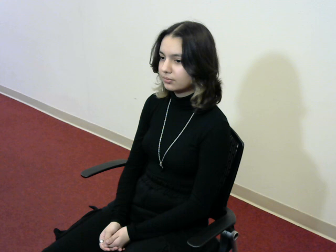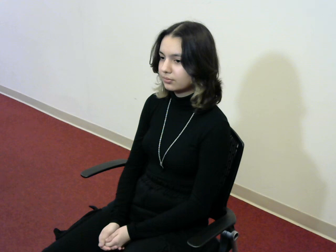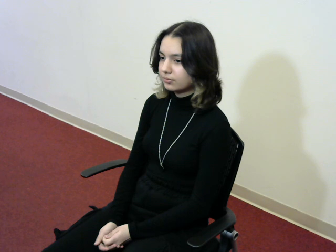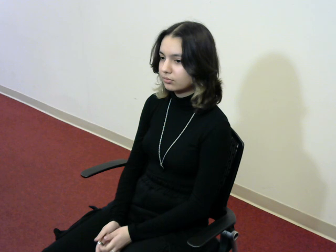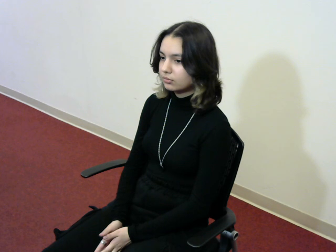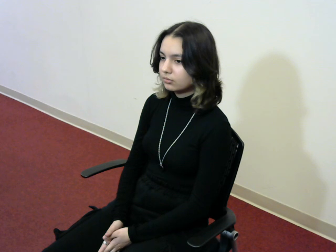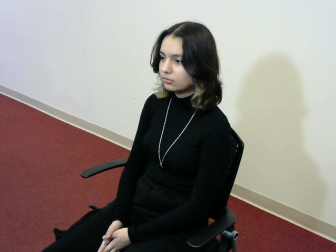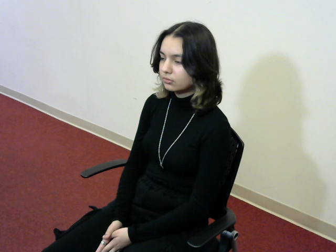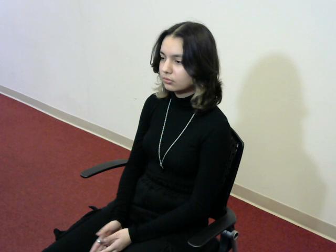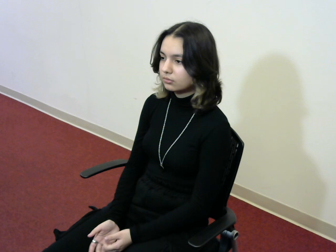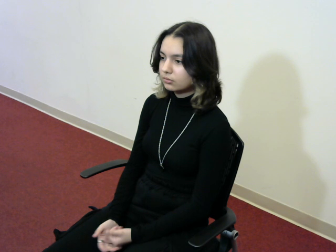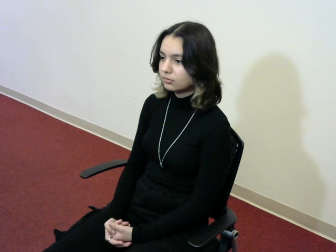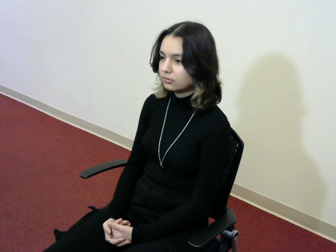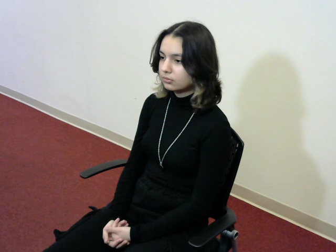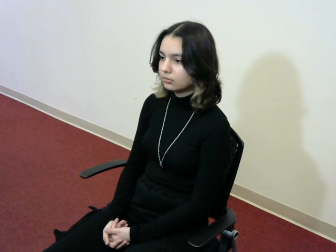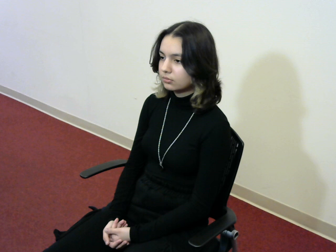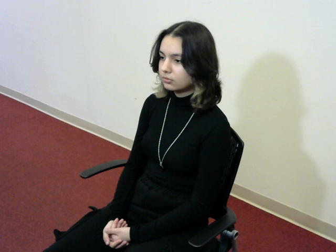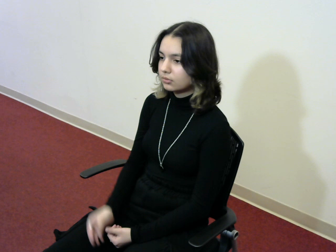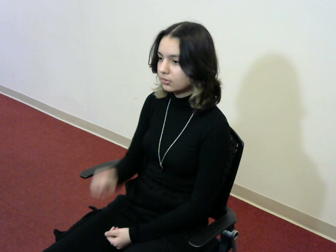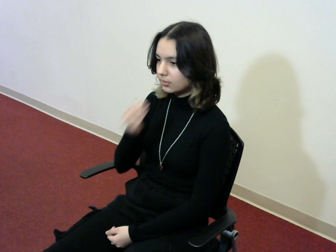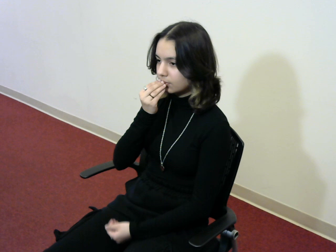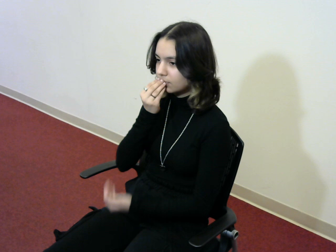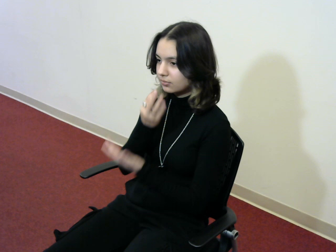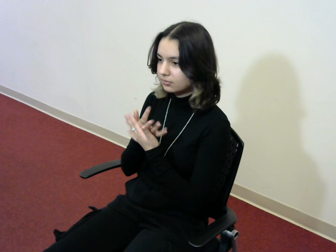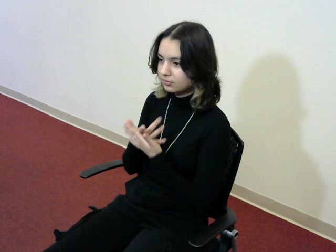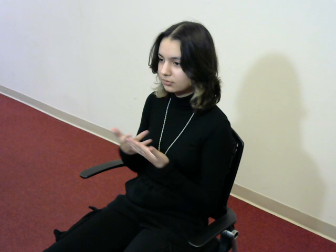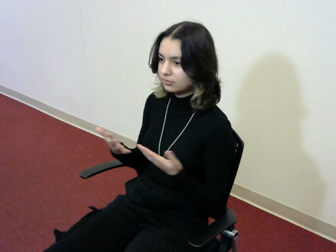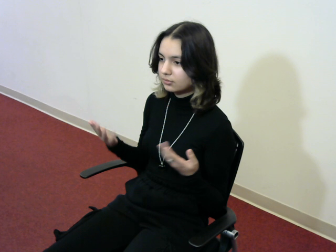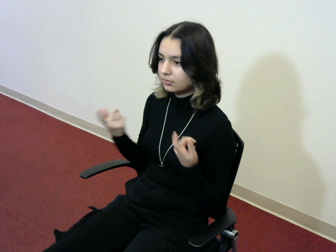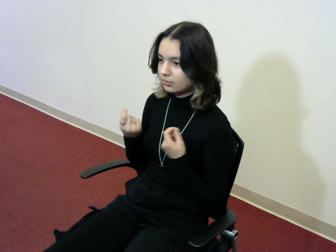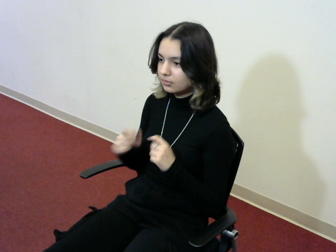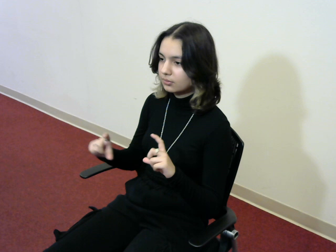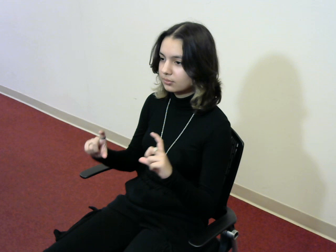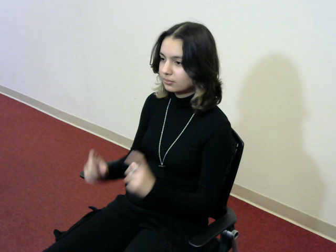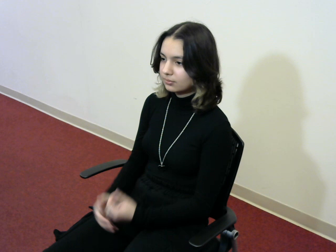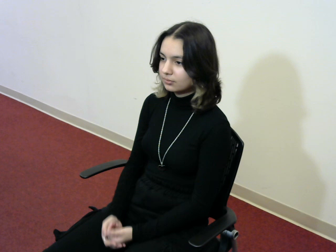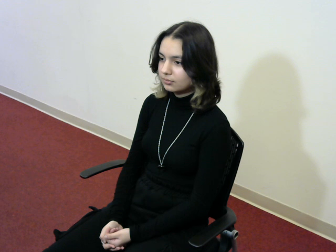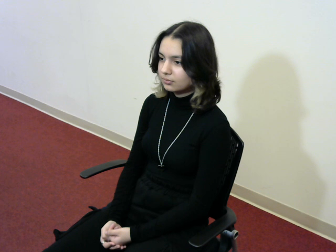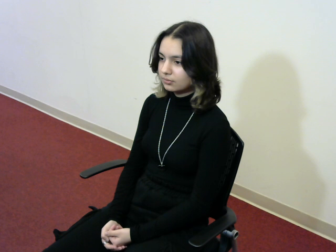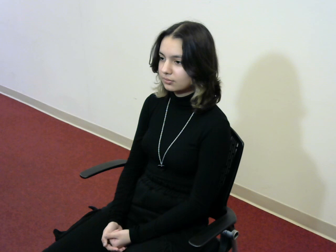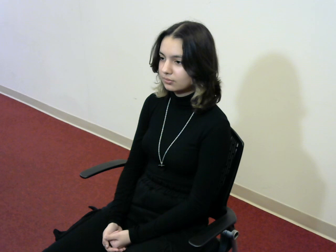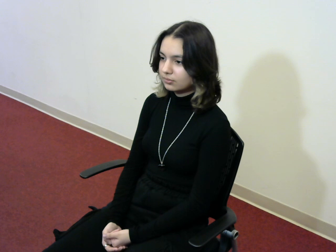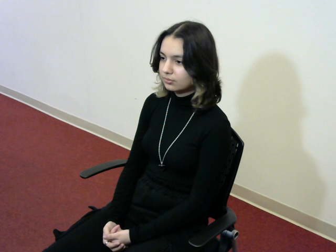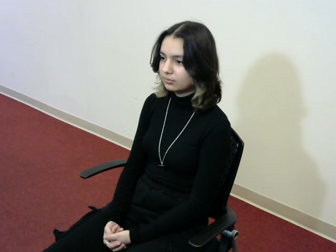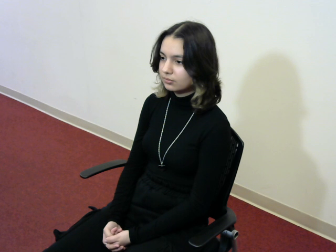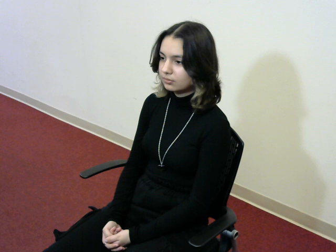Ərzaq bahalaşıb